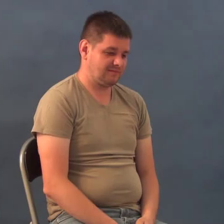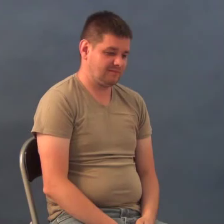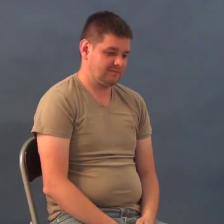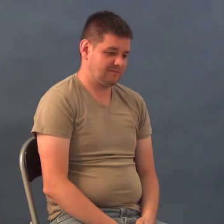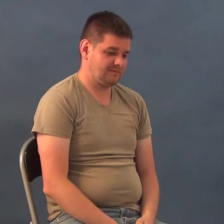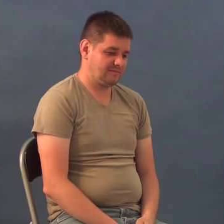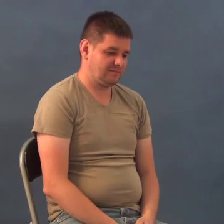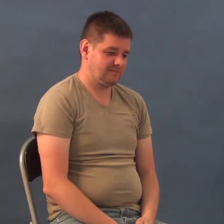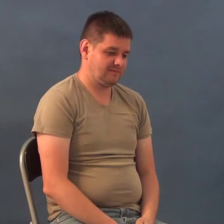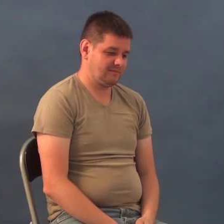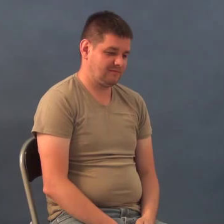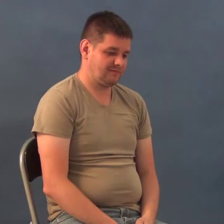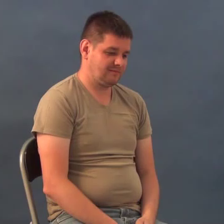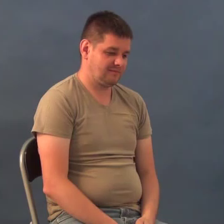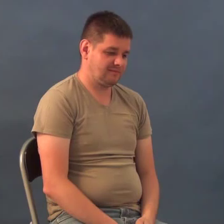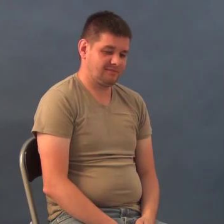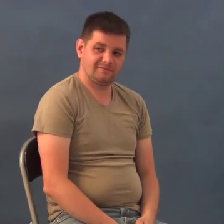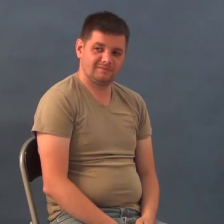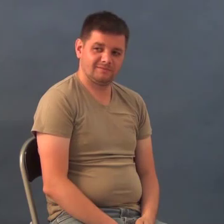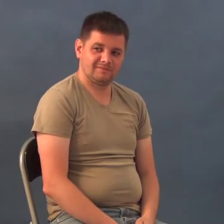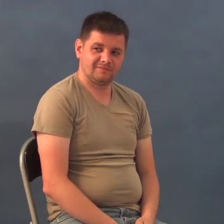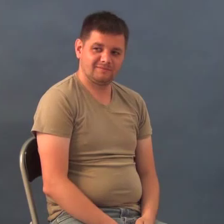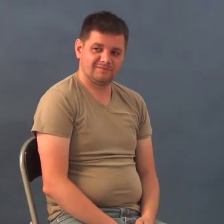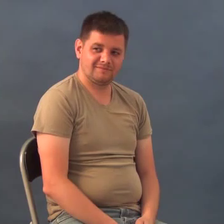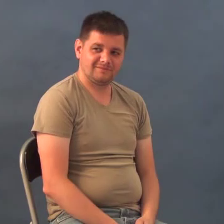Znak z samochodem i idącym człowiekiem.